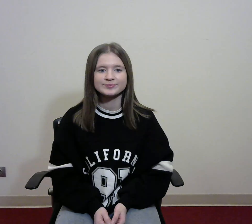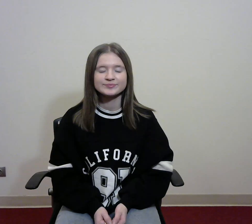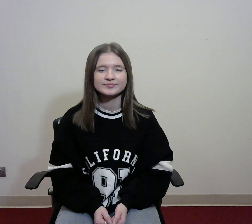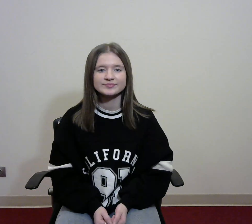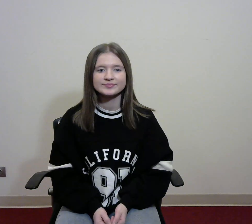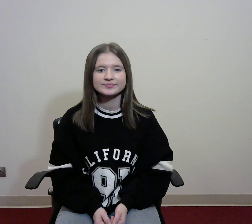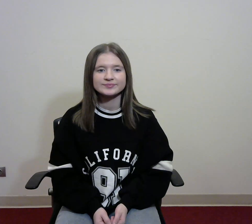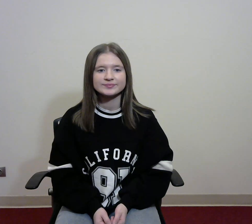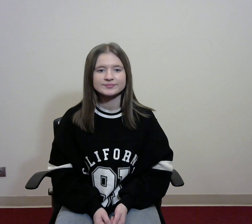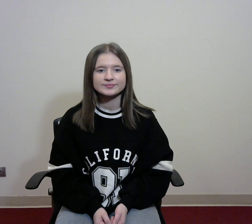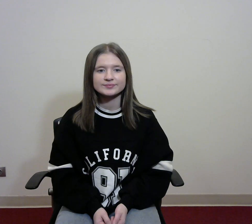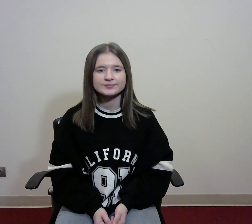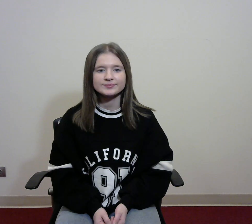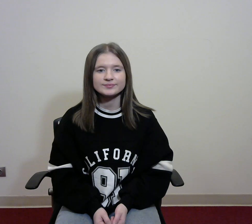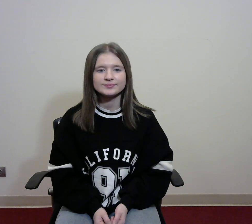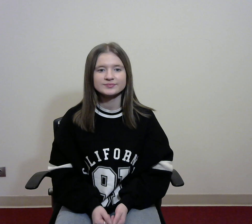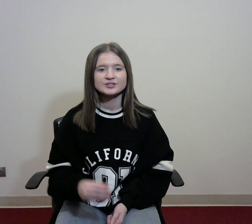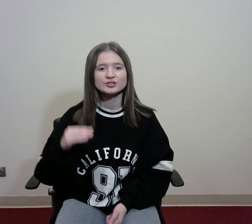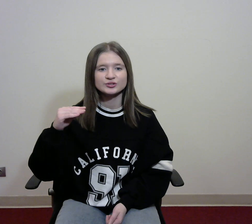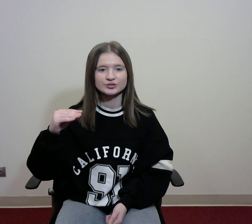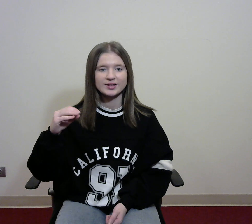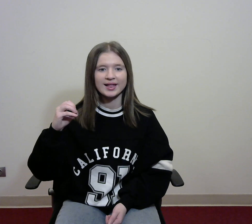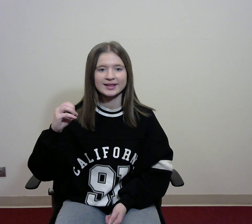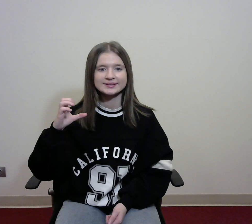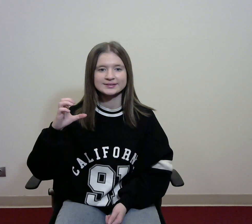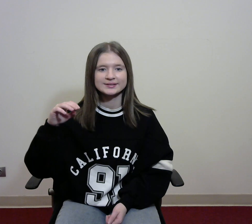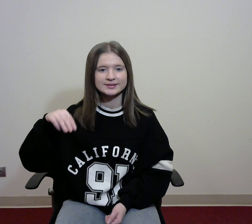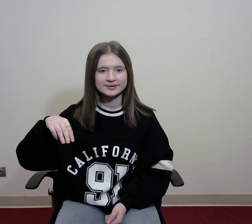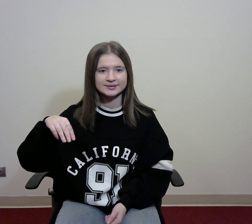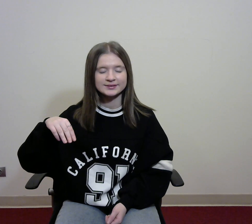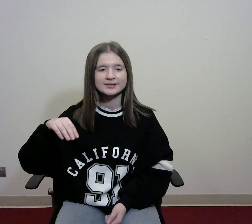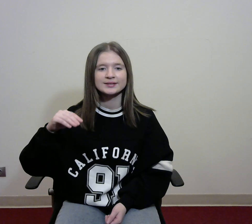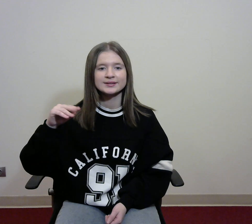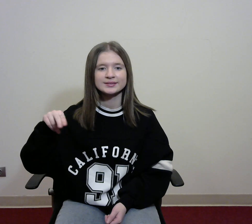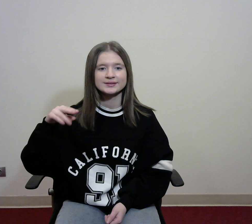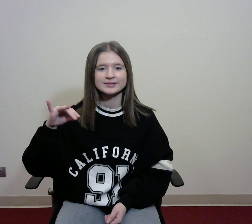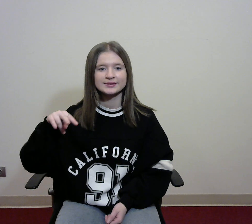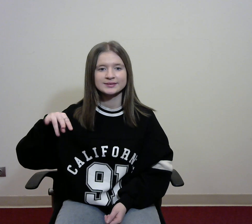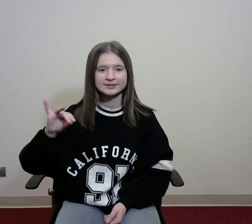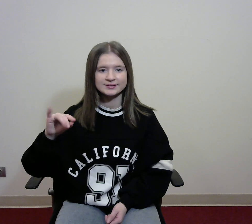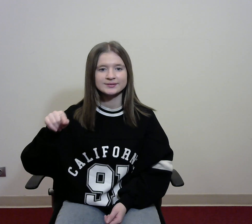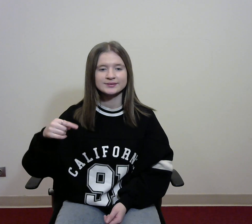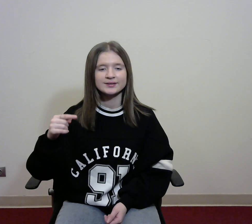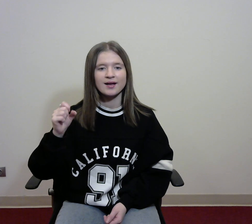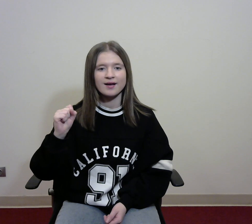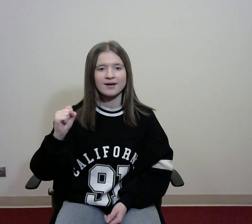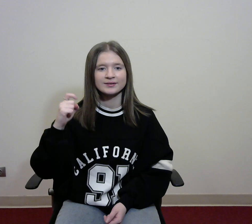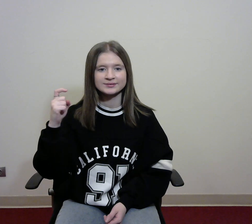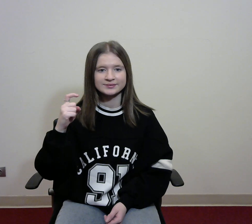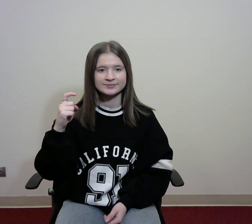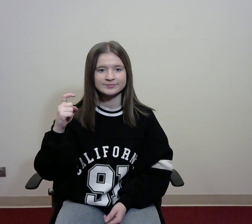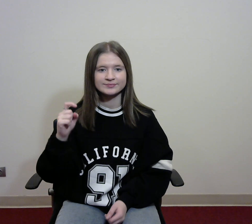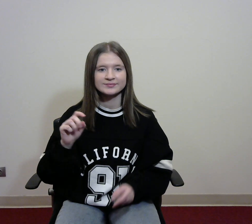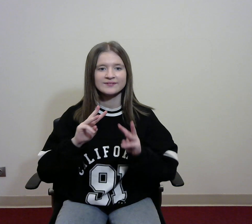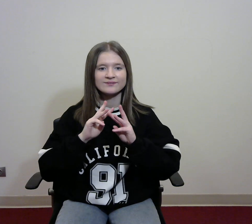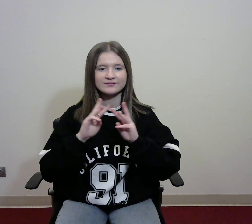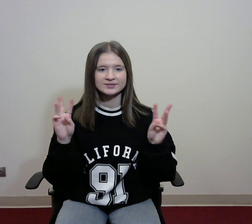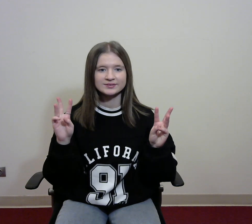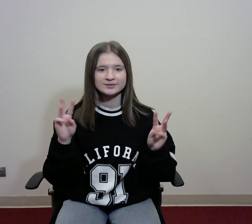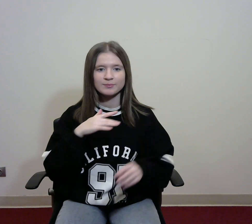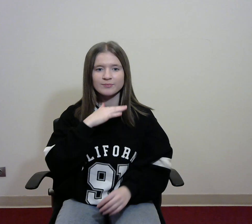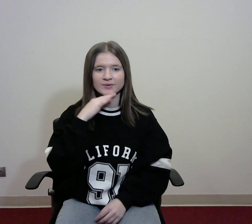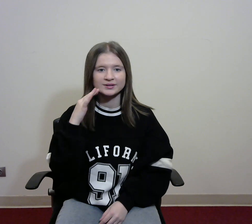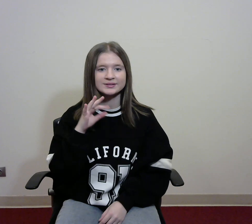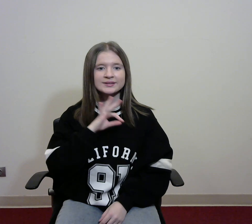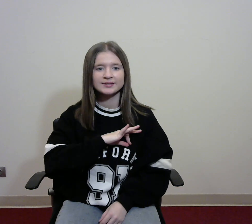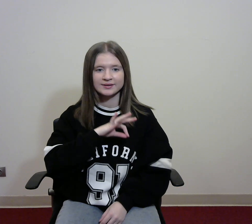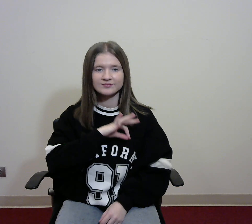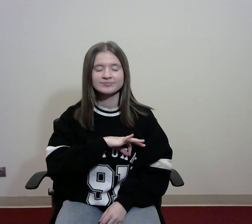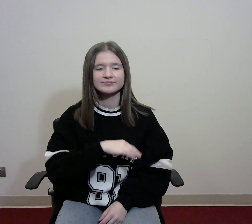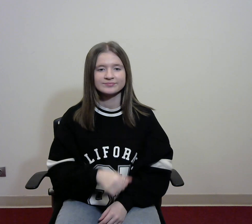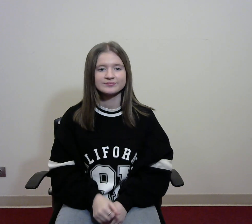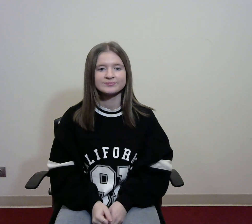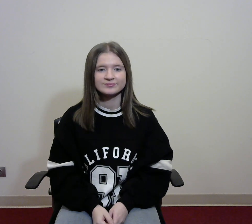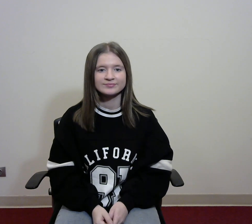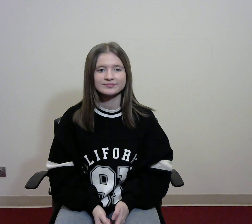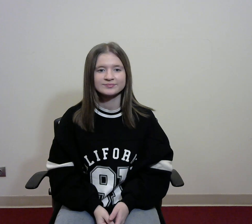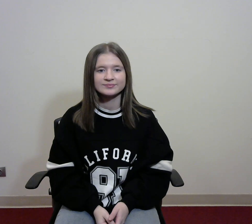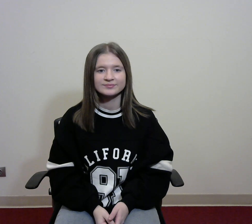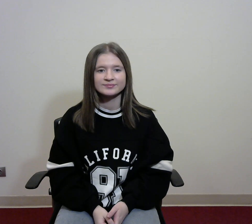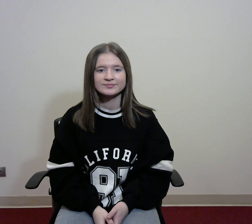Jestdili.az saytı çox faydalıdır